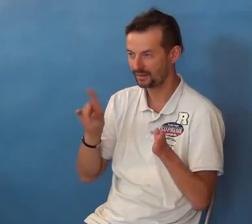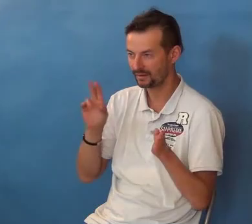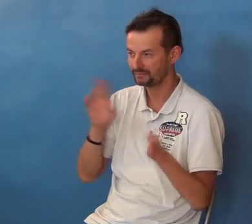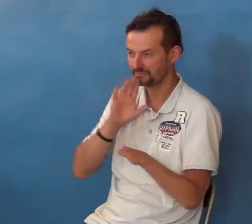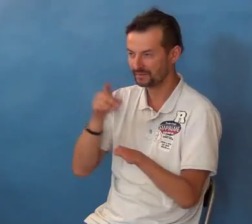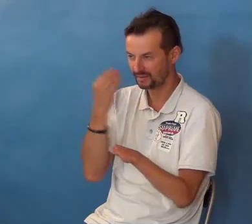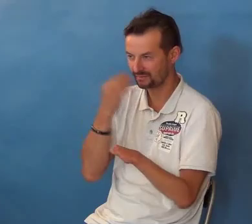Chyba takie znaki są nad morzem.